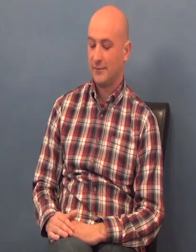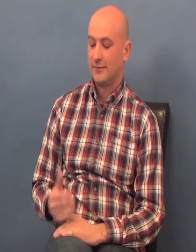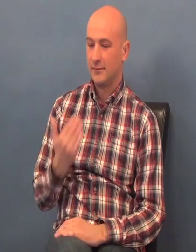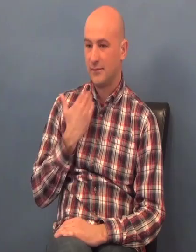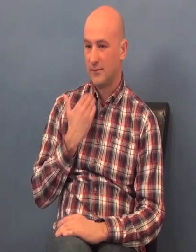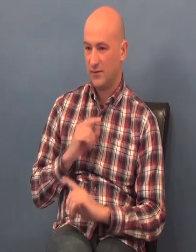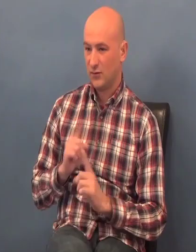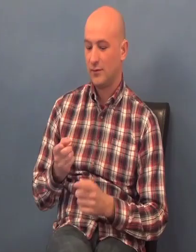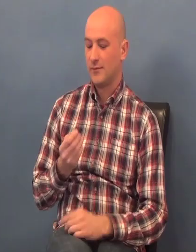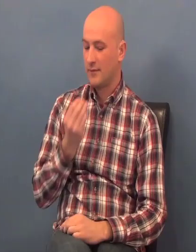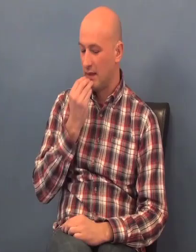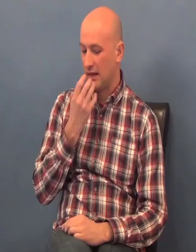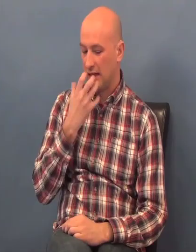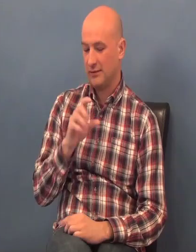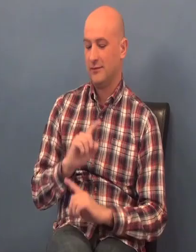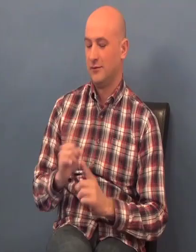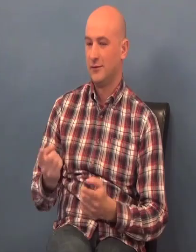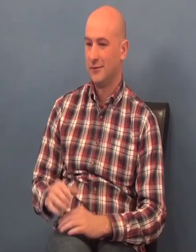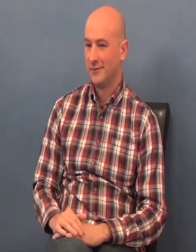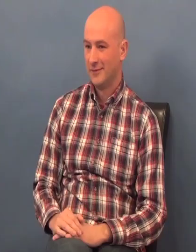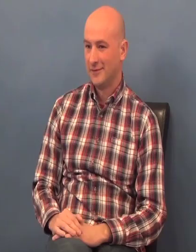Nie wolno pić alkoholu, nie wolno jeść czegoś gorącego.